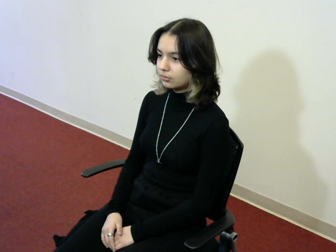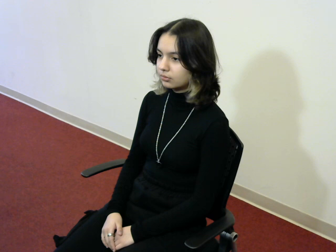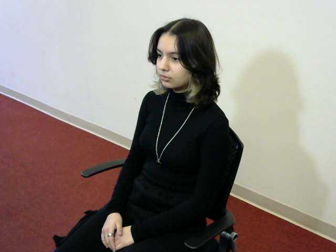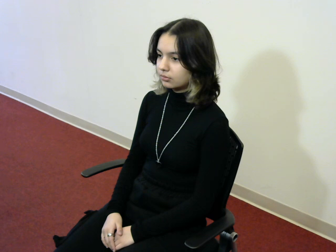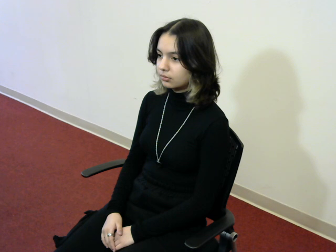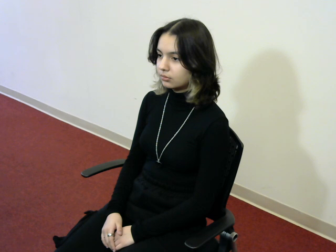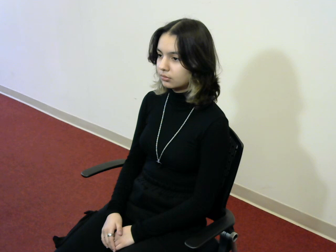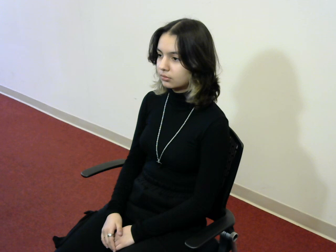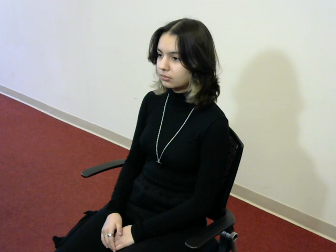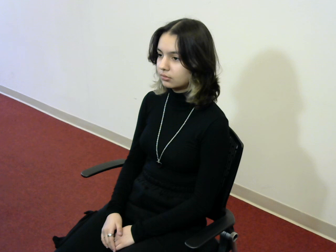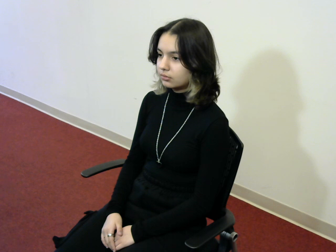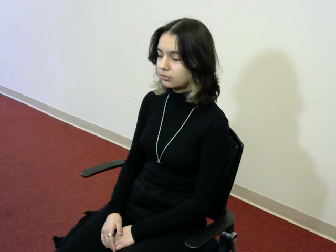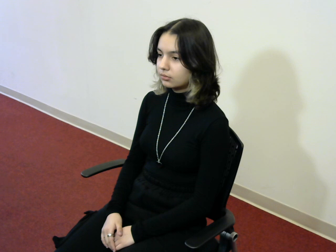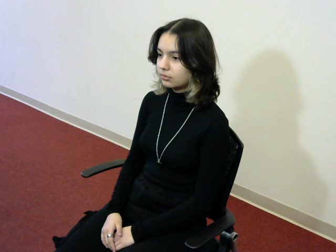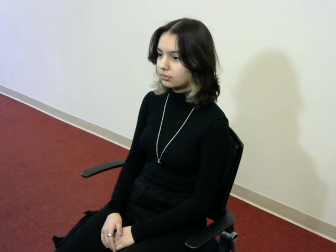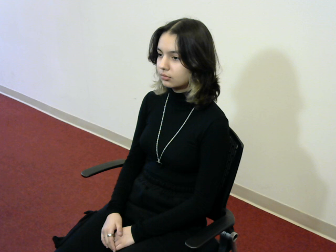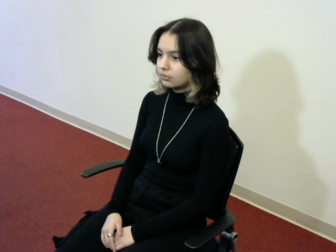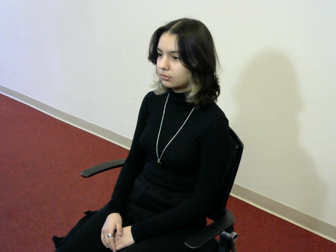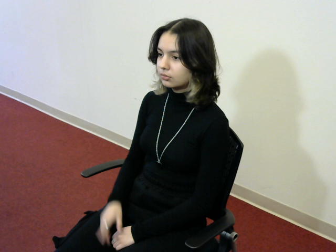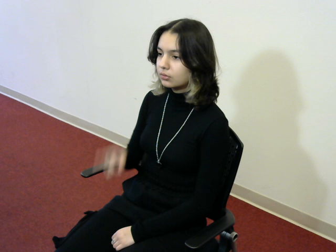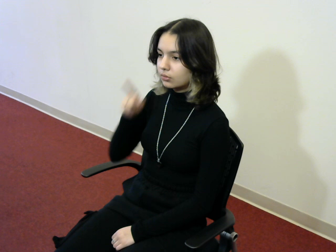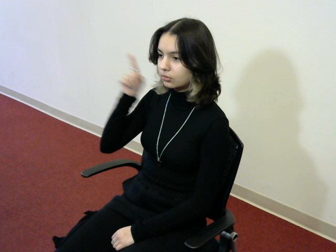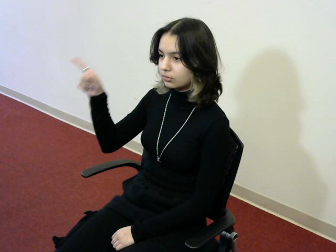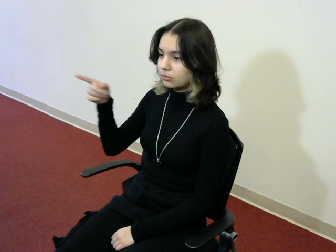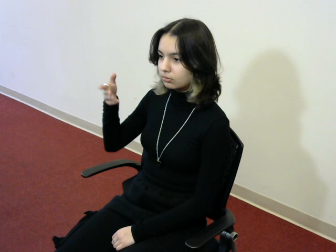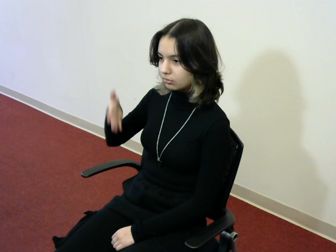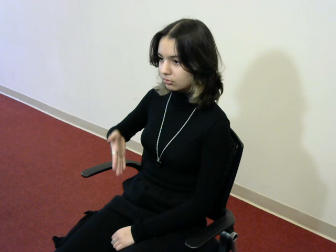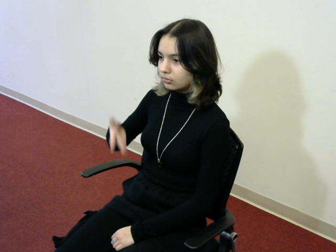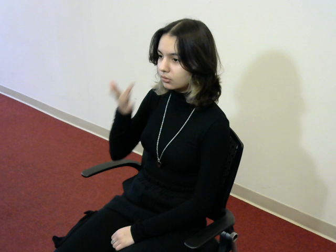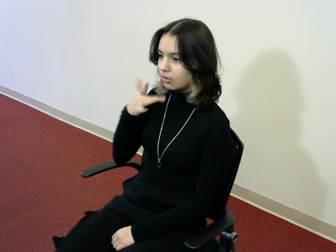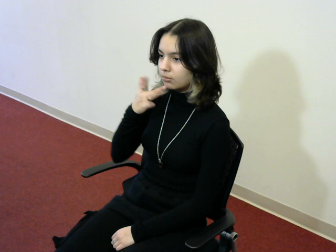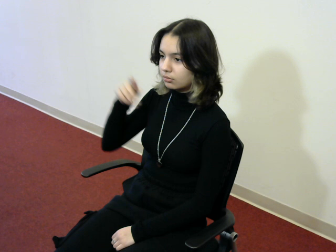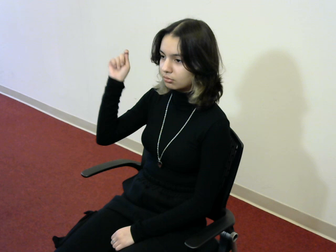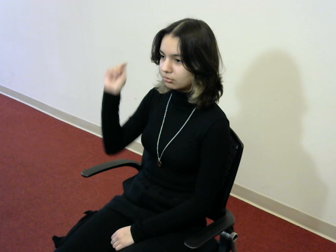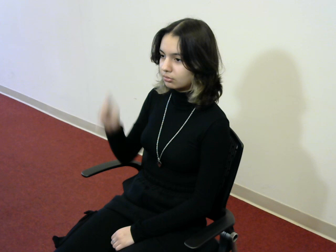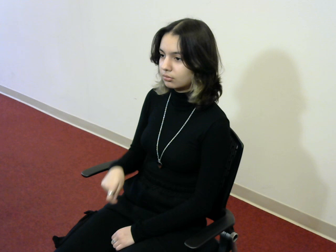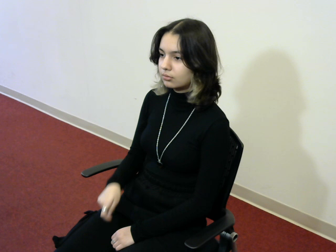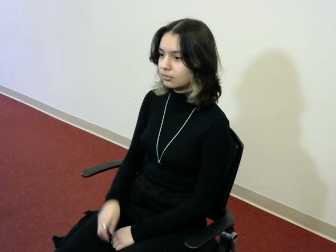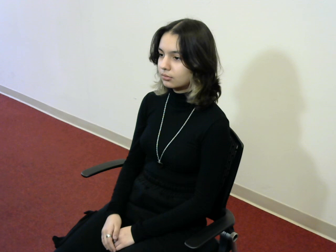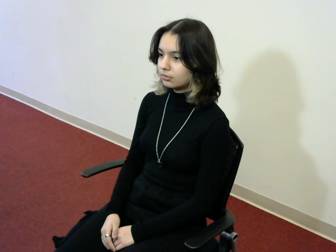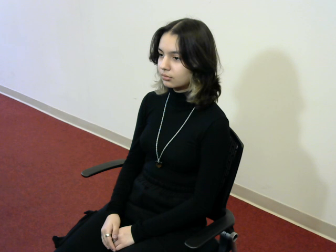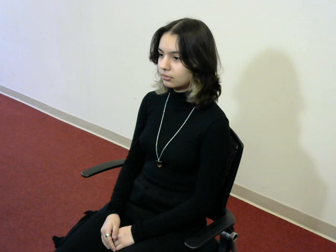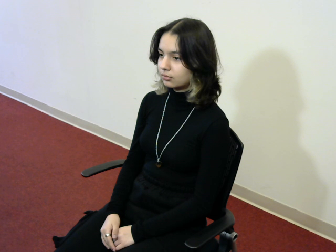O bura Amerikadan gəlib